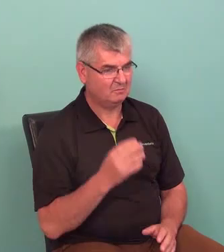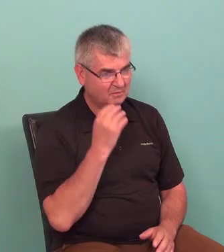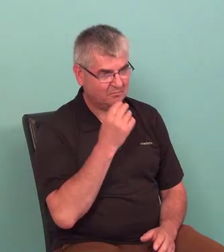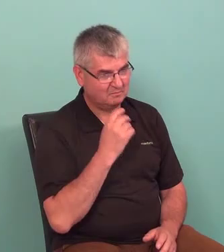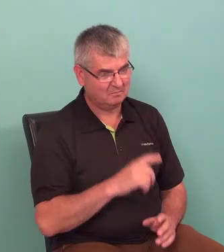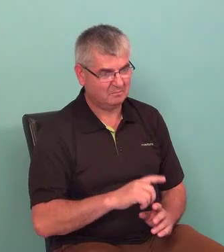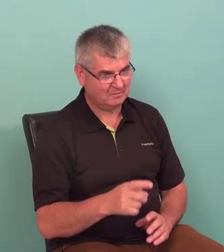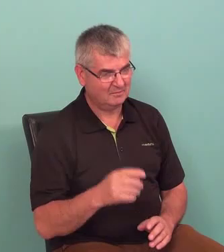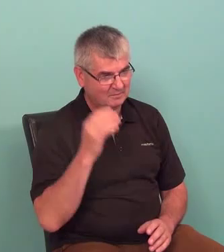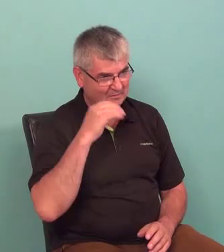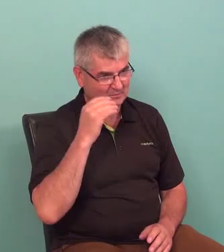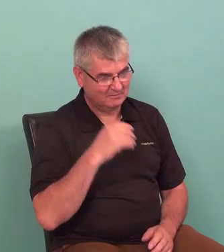Po południu będę się uczyć.